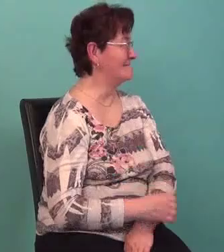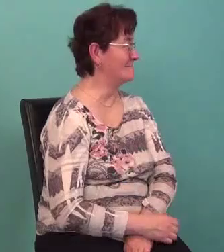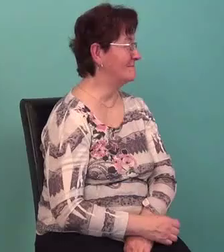Olsztyn.